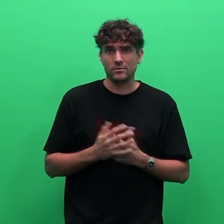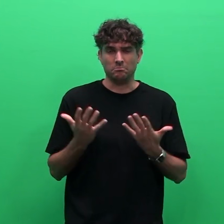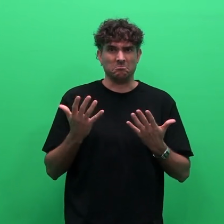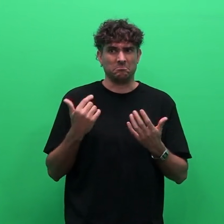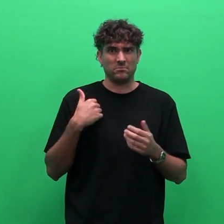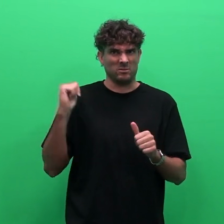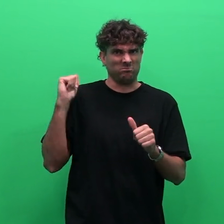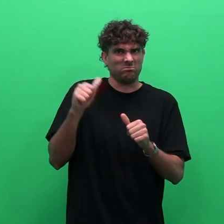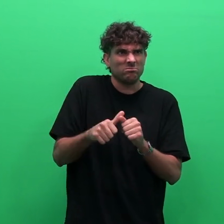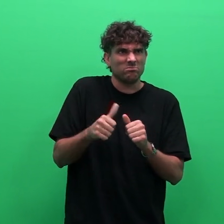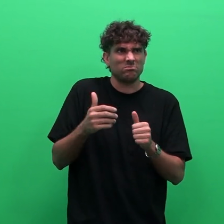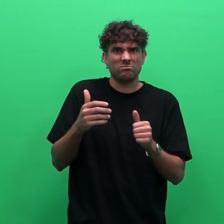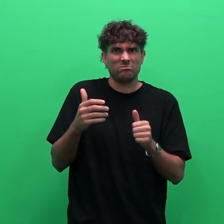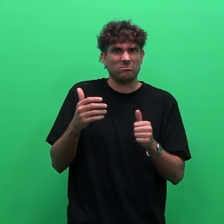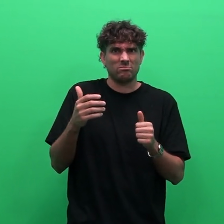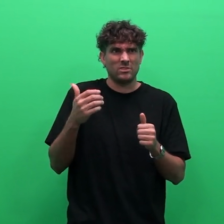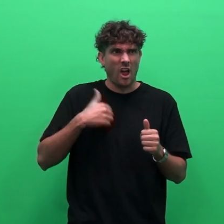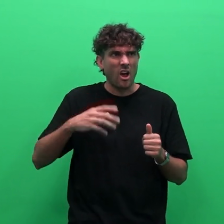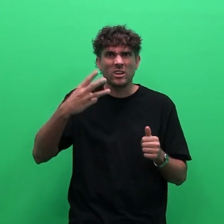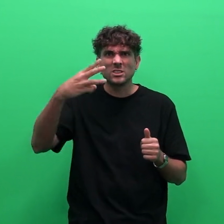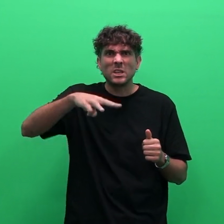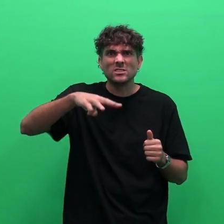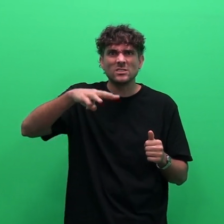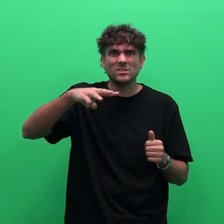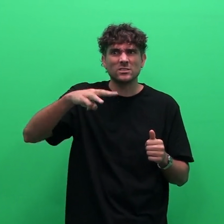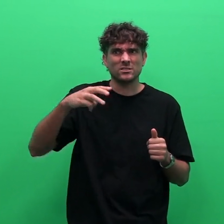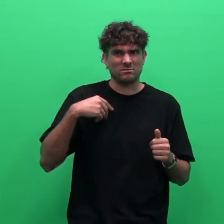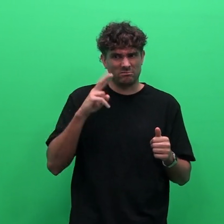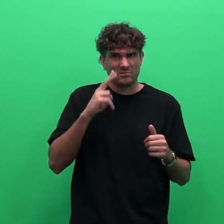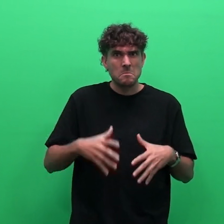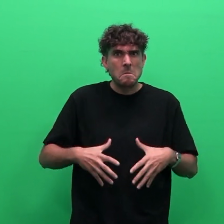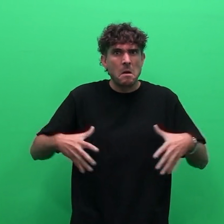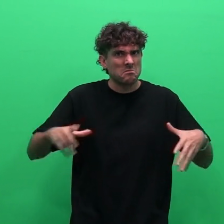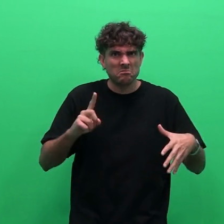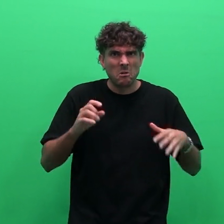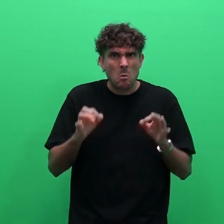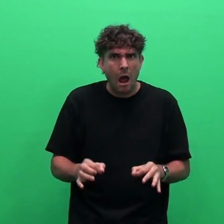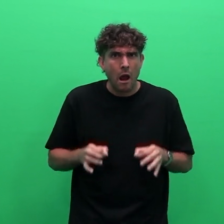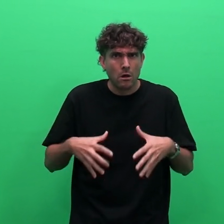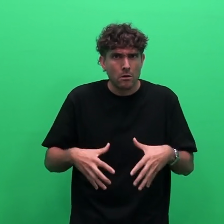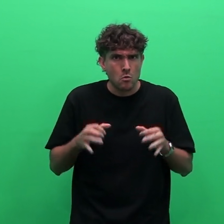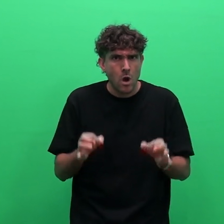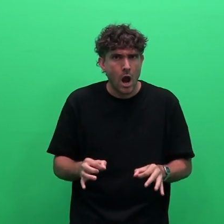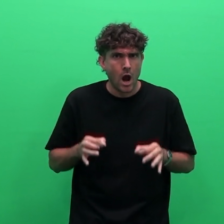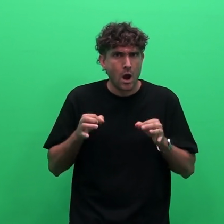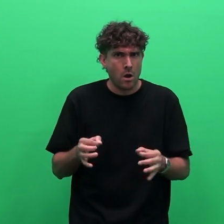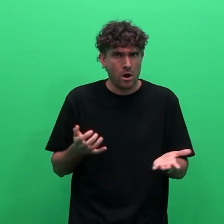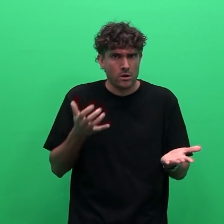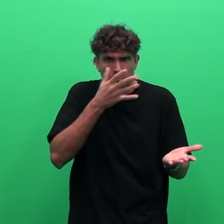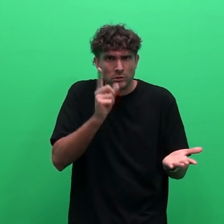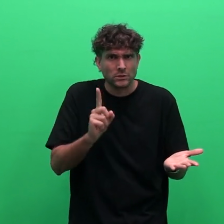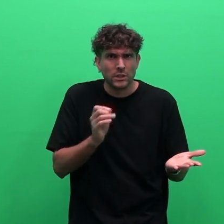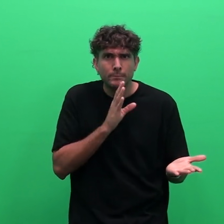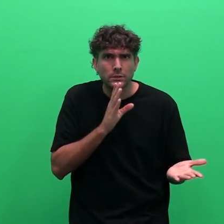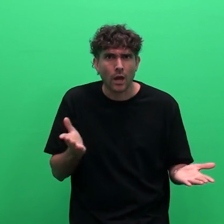Des de fa tres mesos he vist que la panxa no em creix més, la tinc igual, i no pot ser, què em passa?